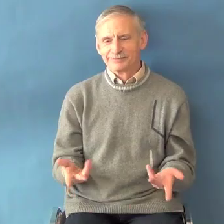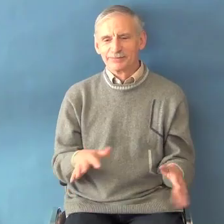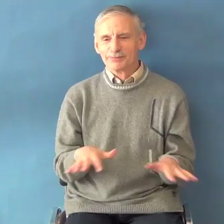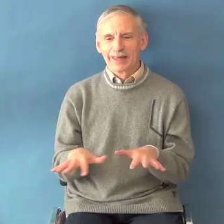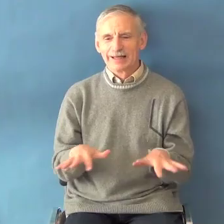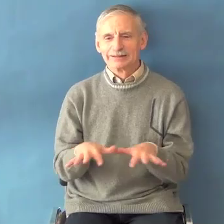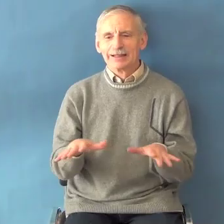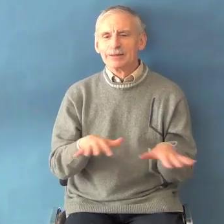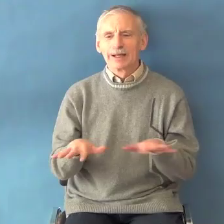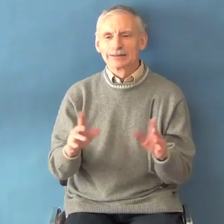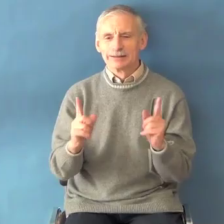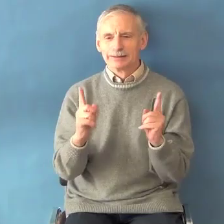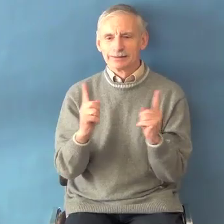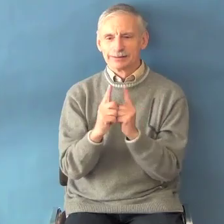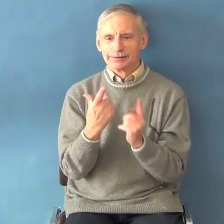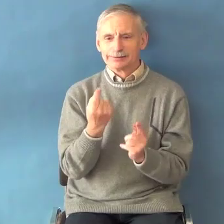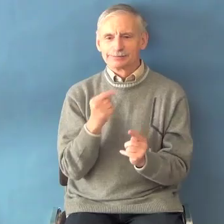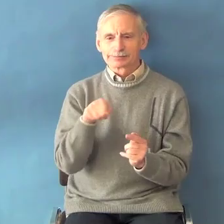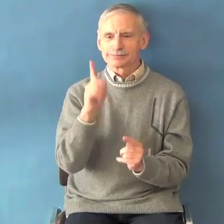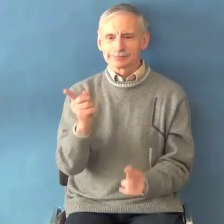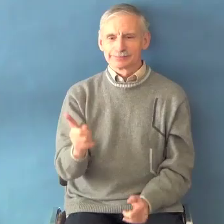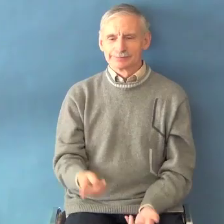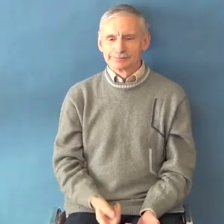Zakaz spotykania się par w tym miejscu.